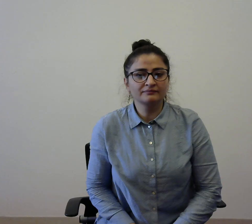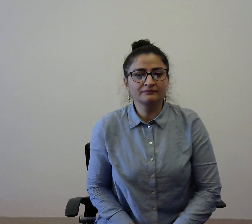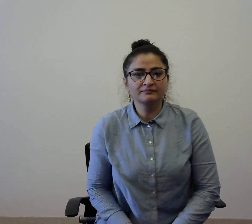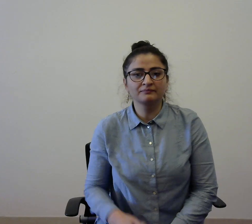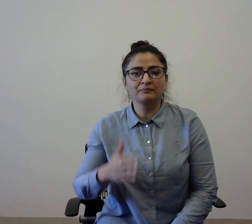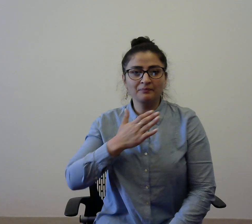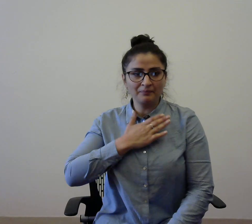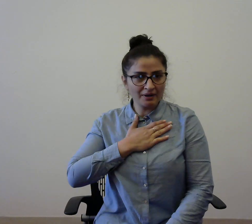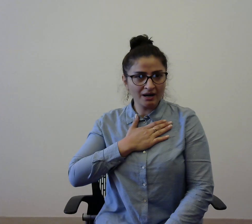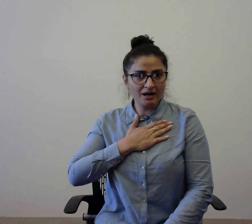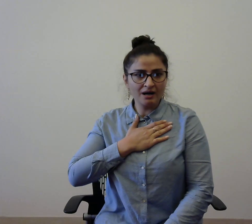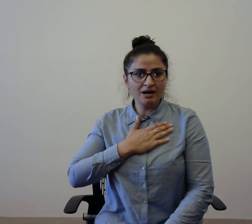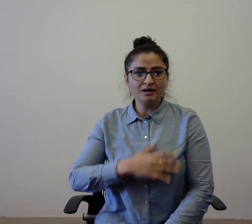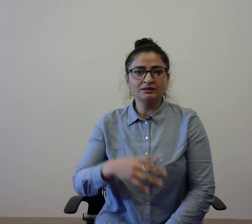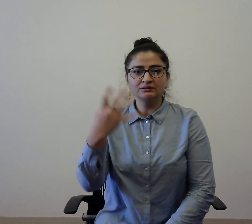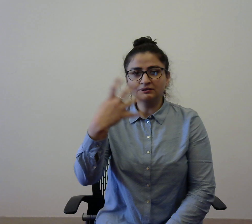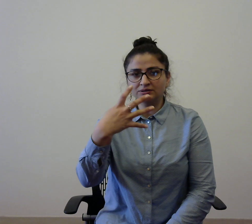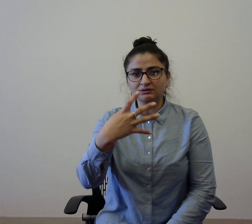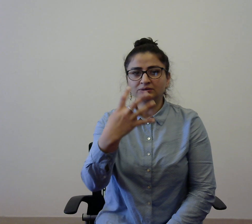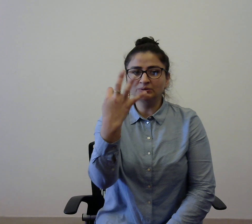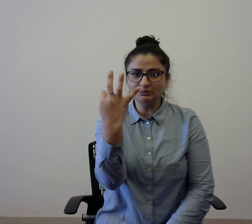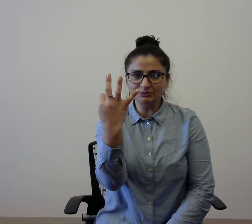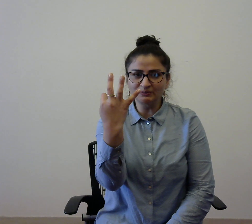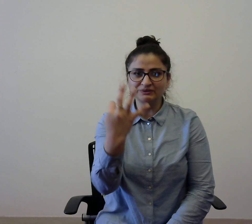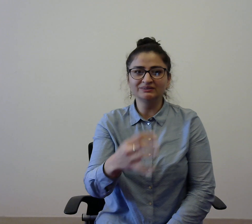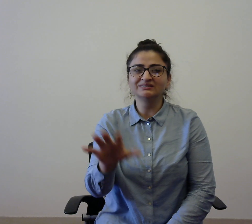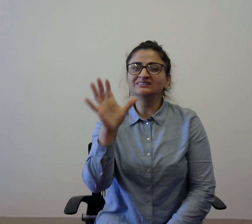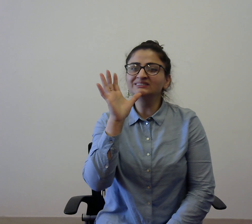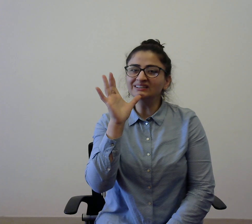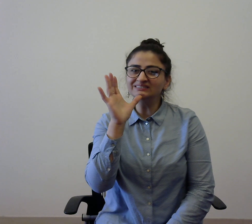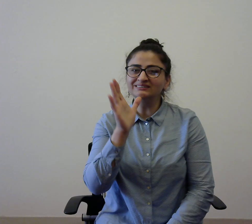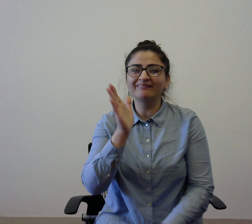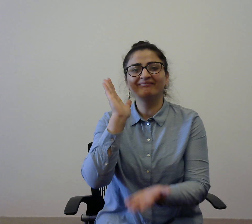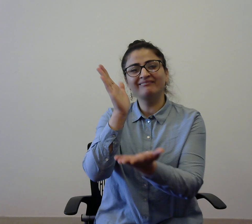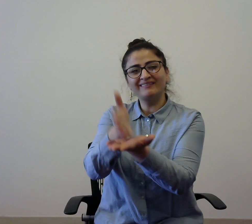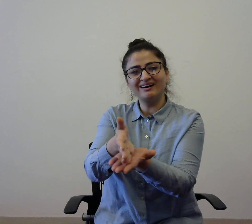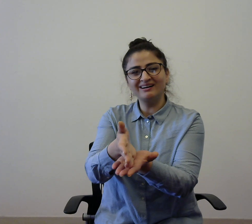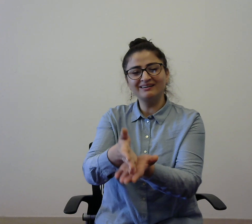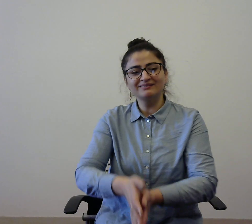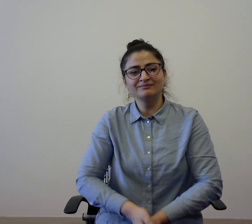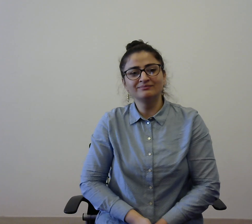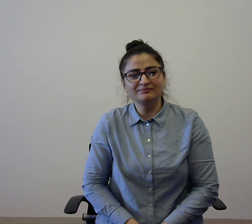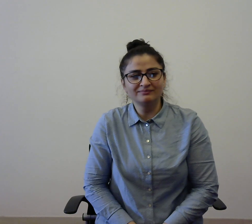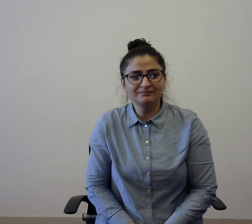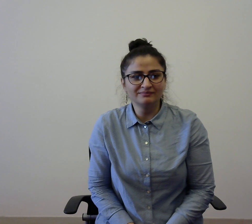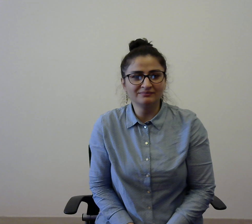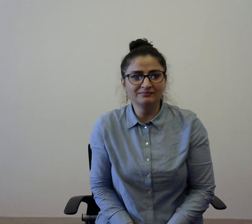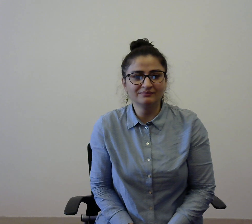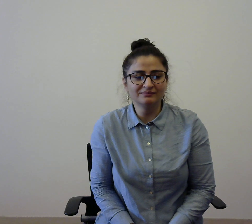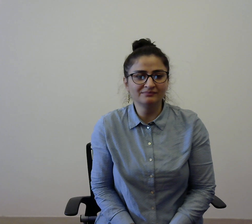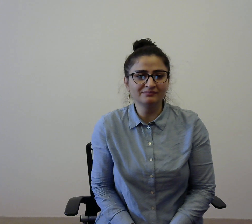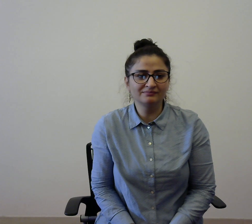Mənim 43 yaşım var